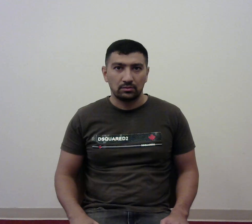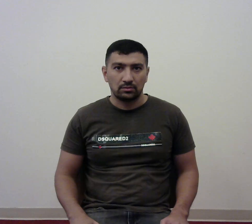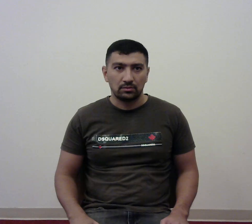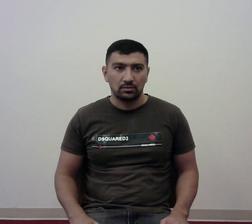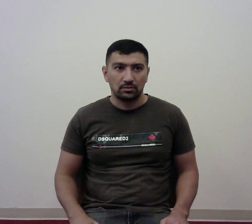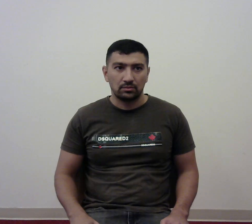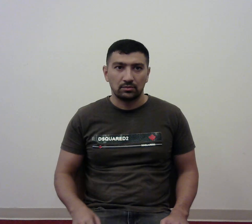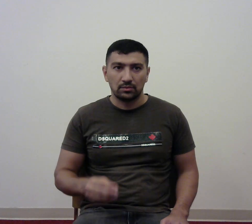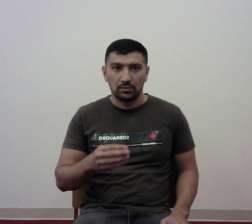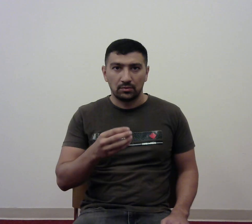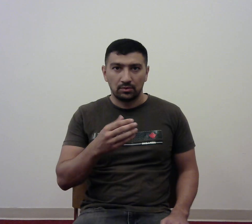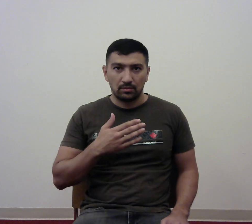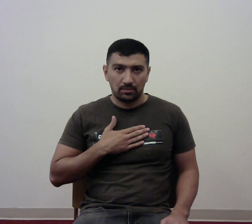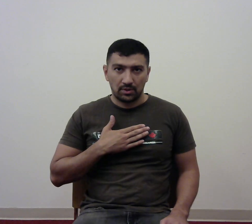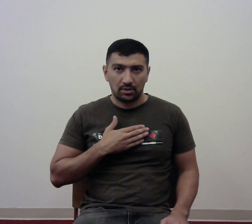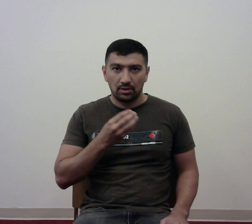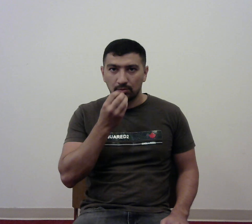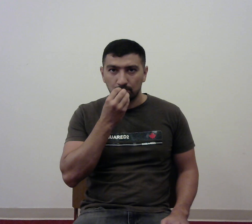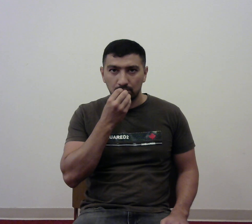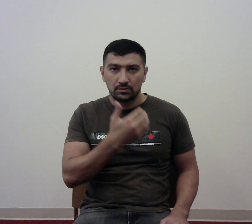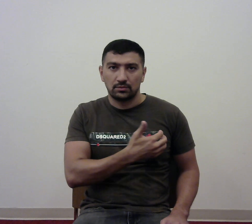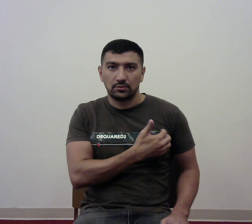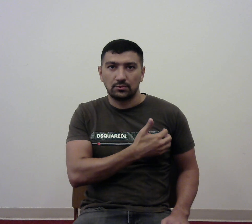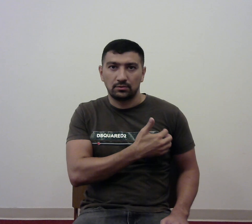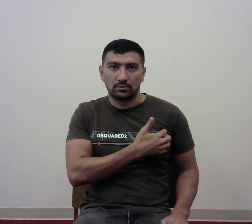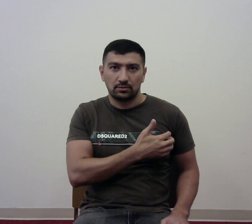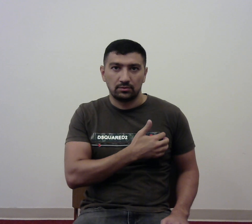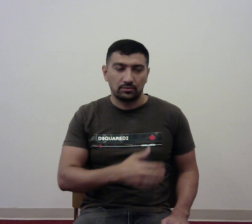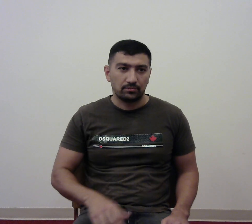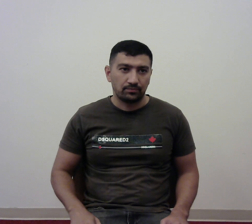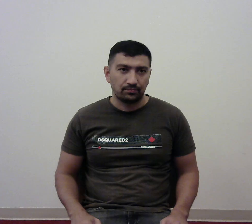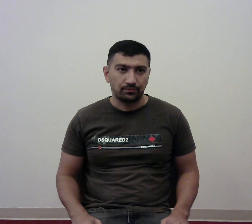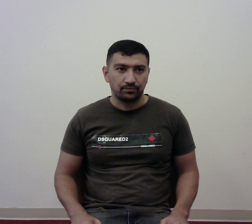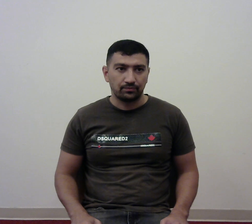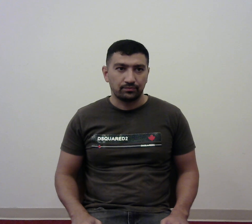Mən yemək istəyirəm